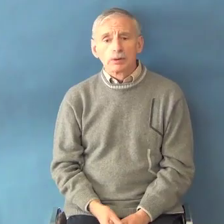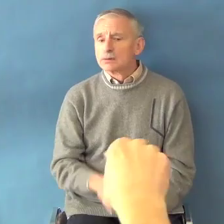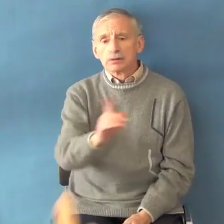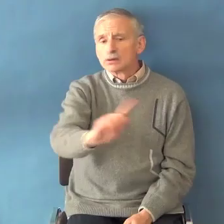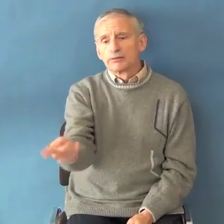Nie wolno.